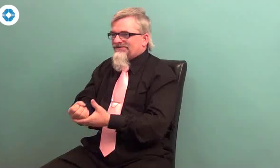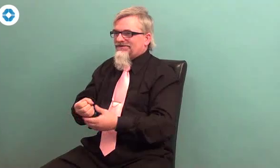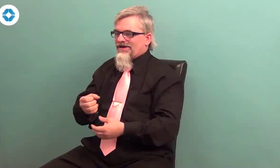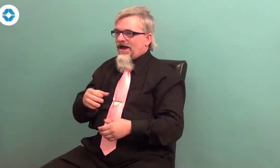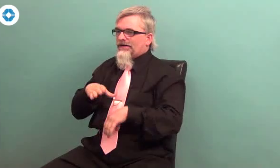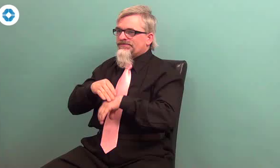Pies...